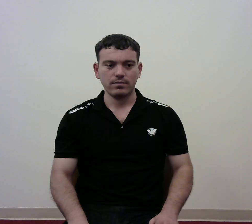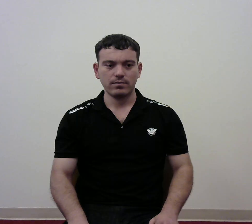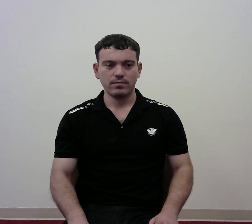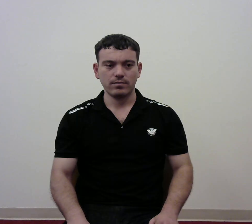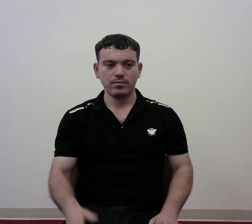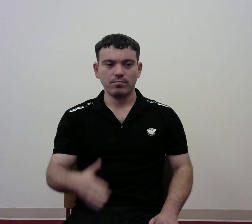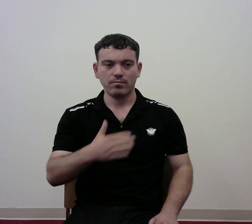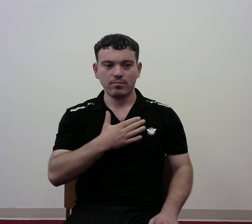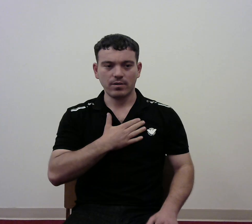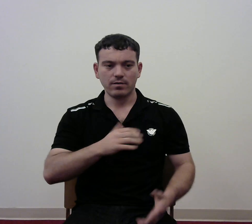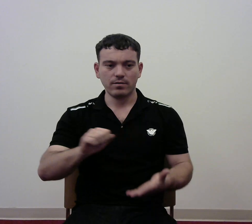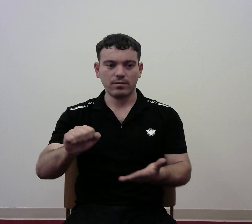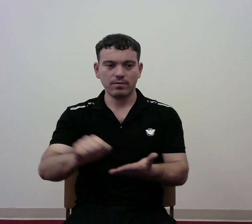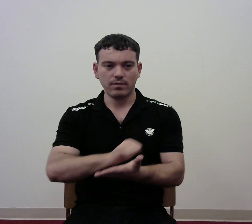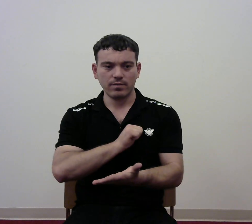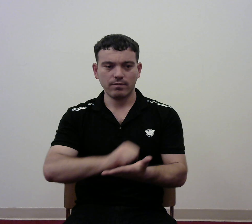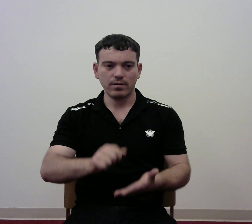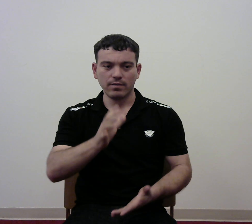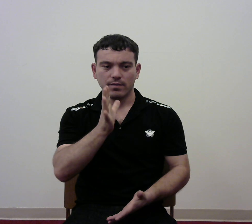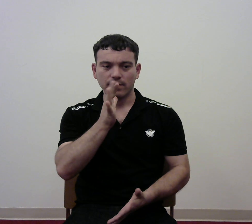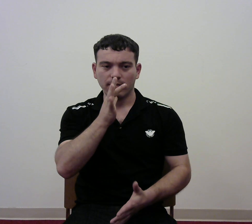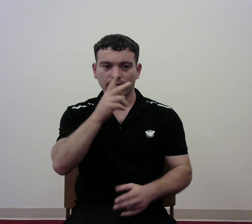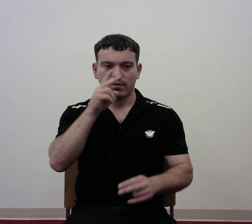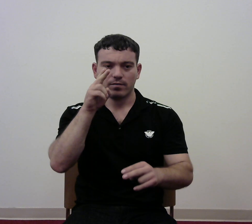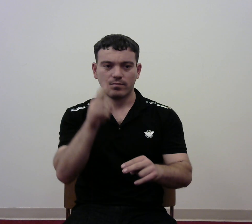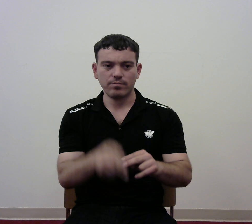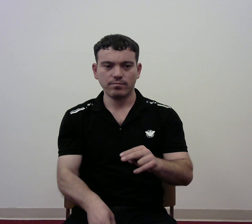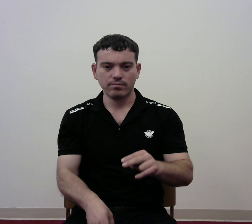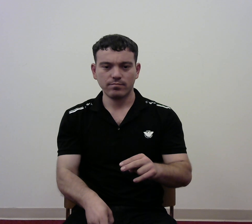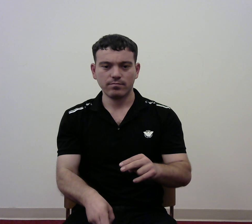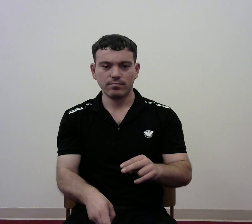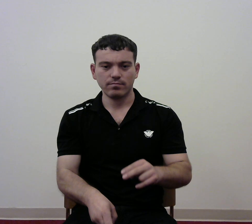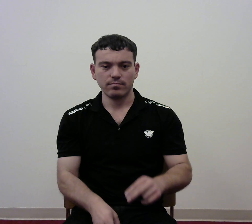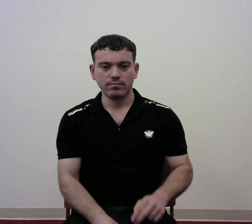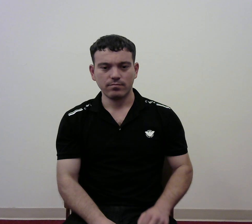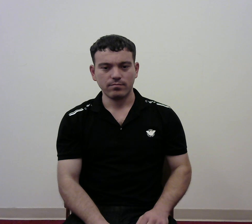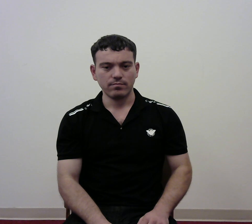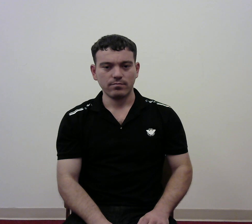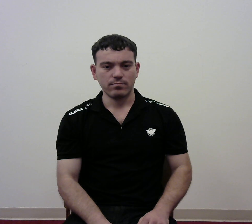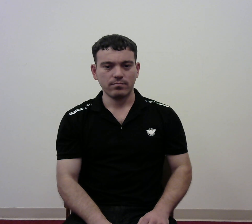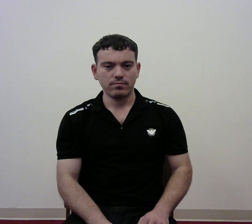Mənim sənədimin vaxtı bitib